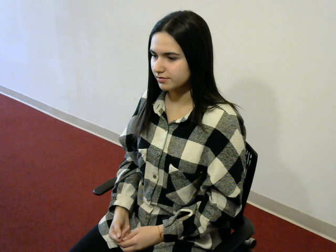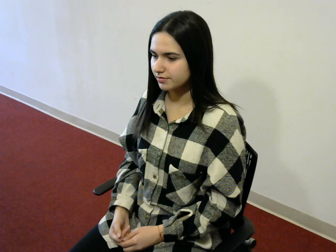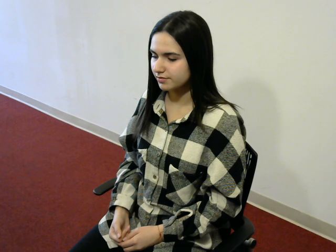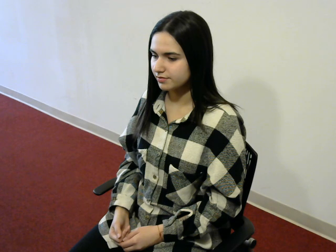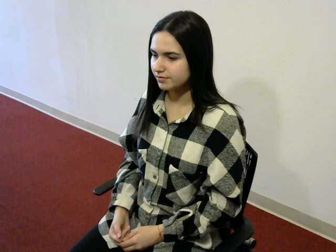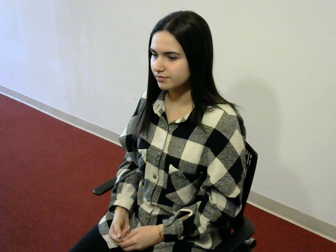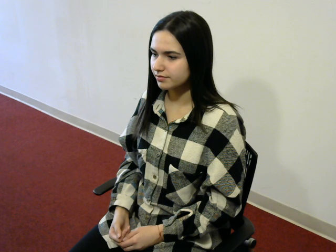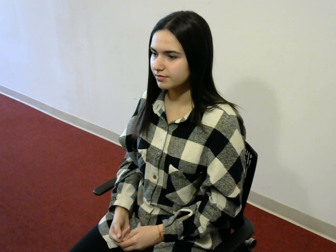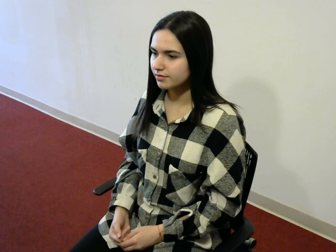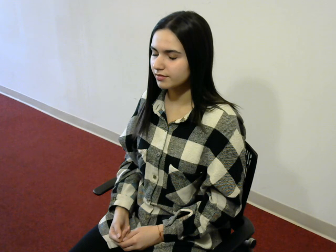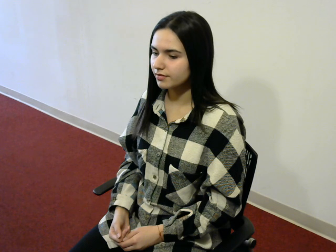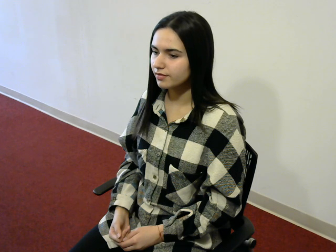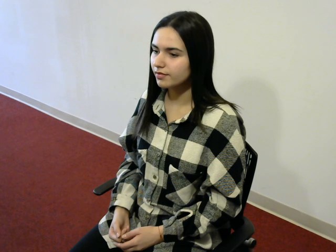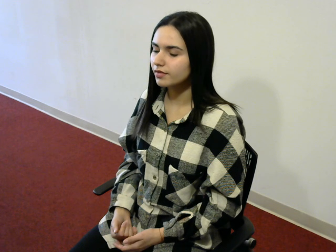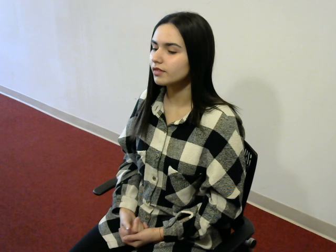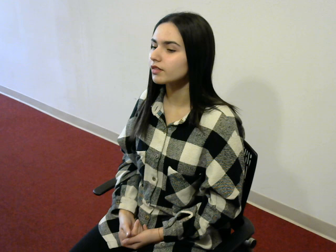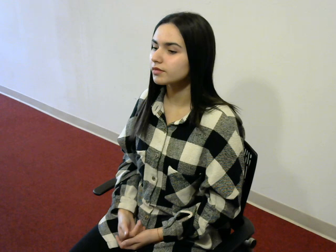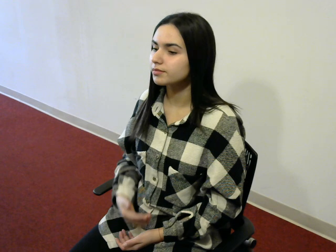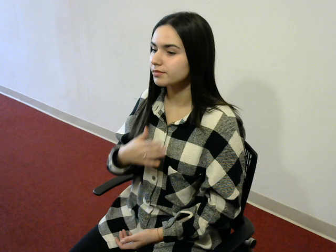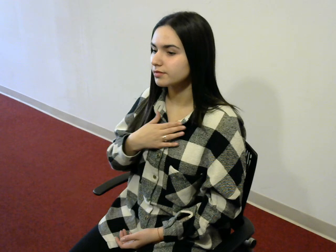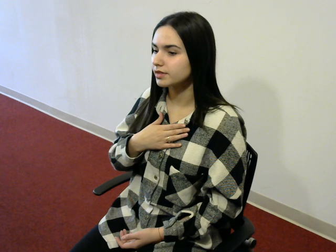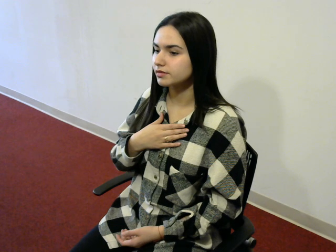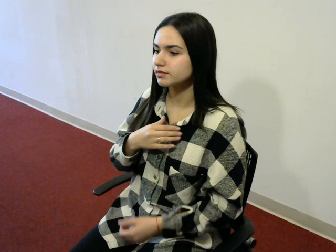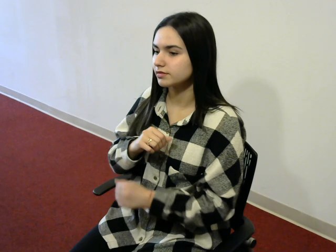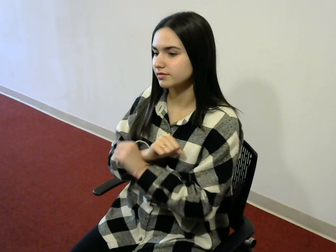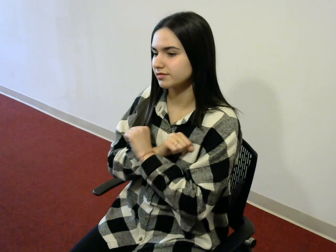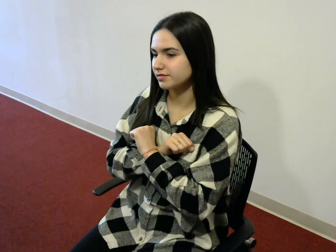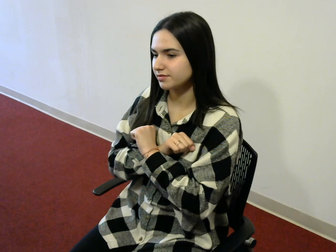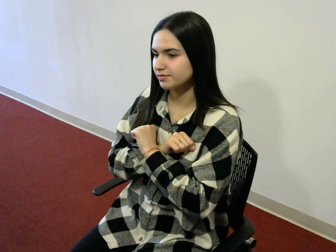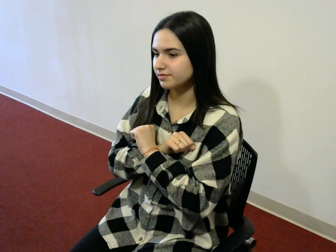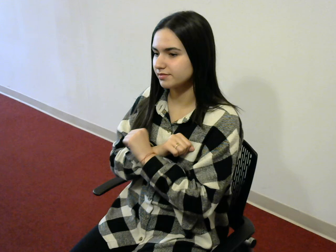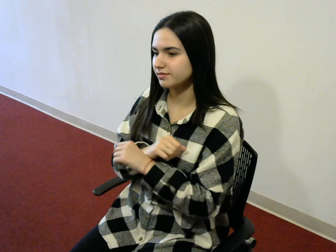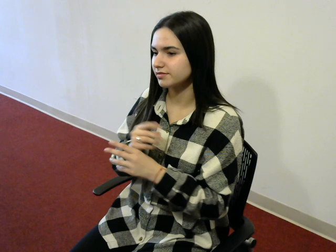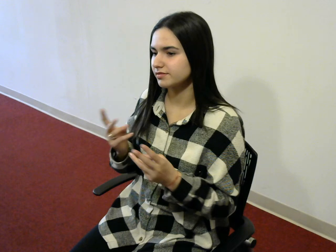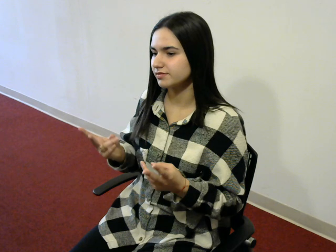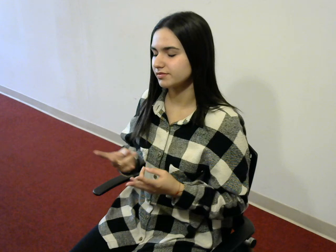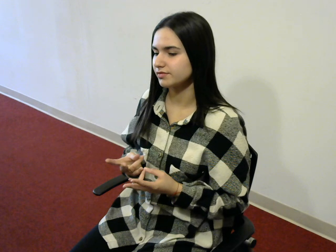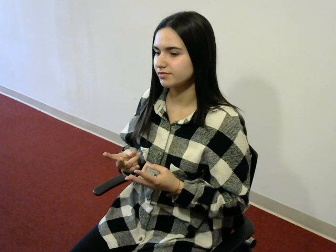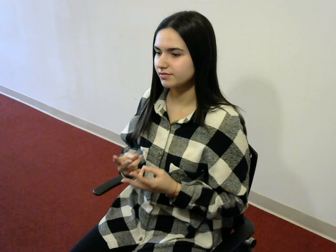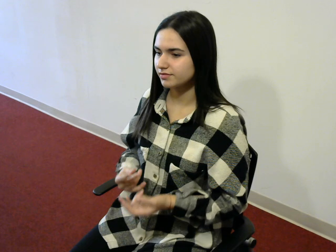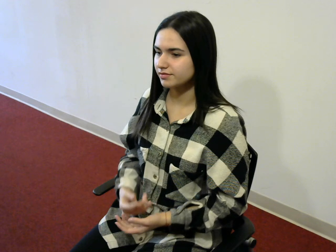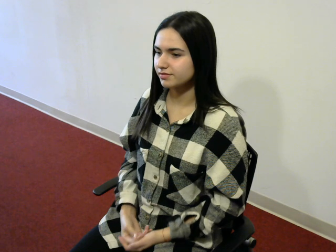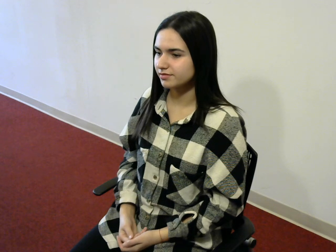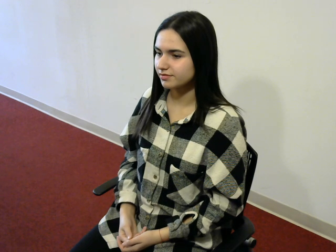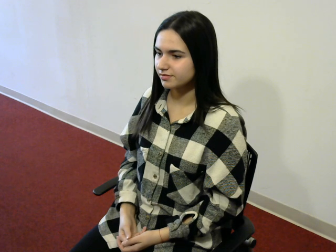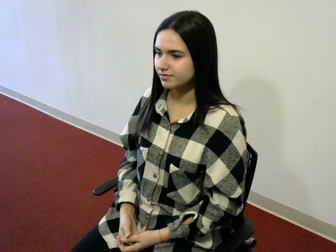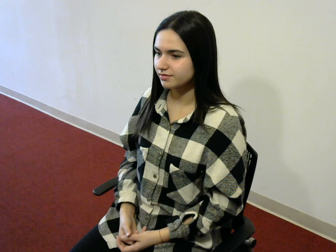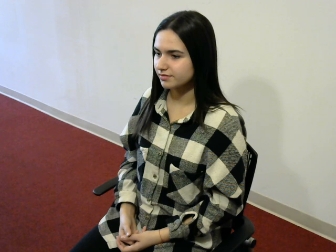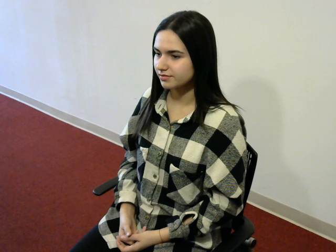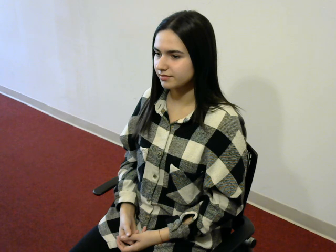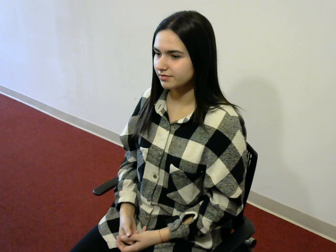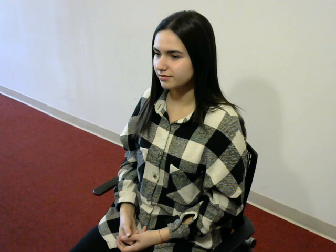Mənə istirahət etmək lazımdır